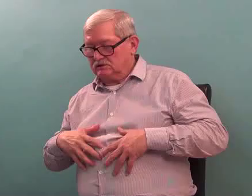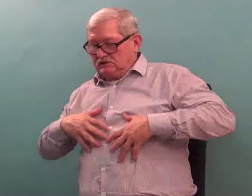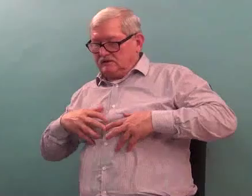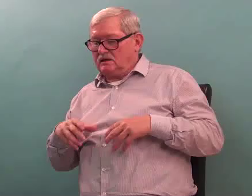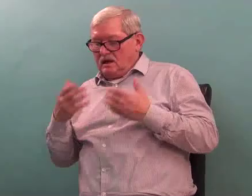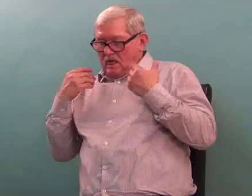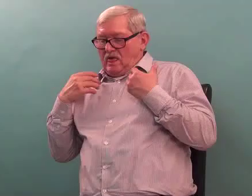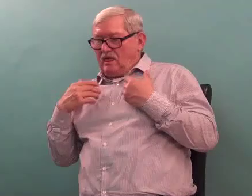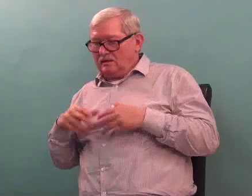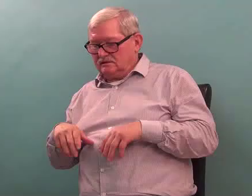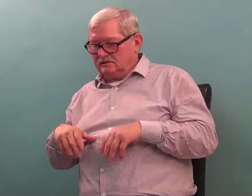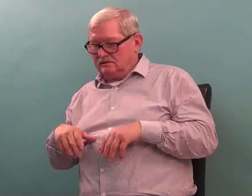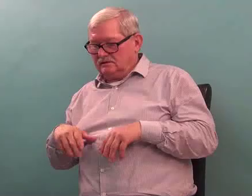Przestraszyła się i zdziwiła.